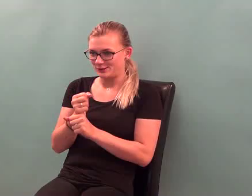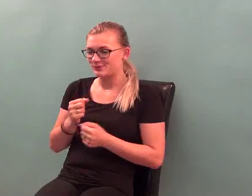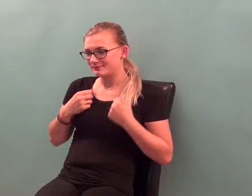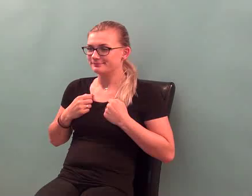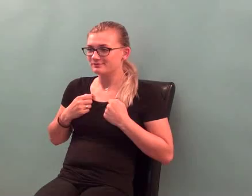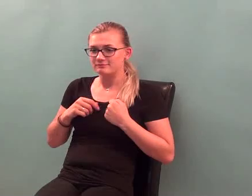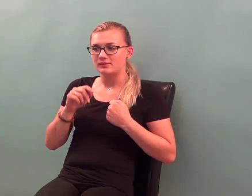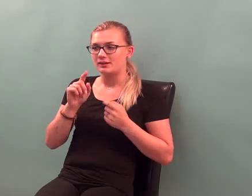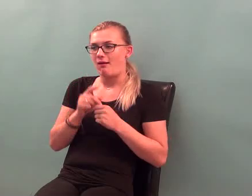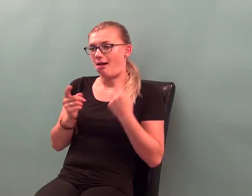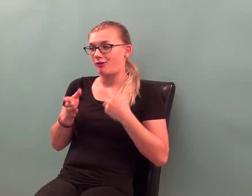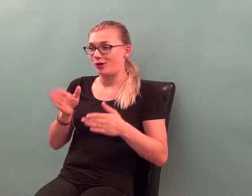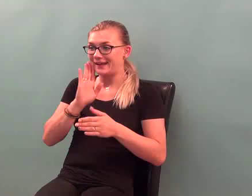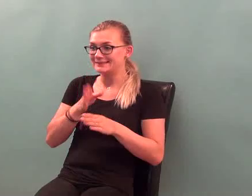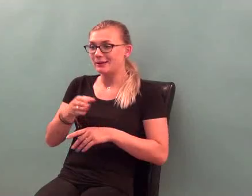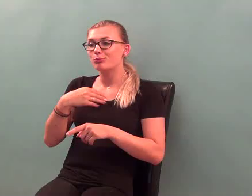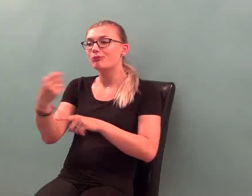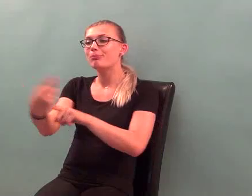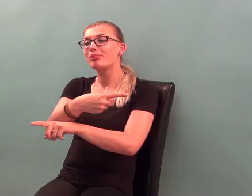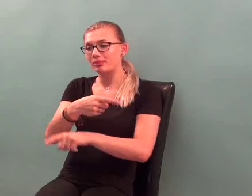Idzie tą samą ulicą, co wcześniej chłopak rzucił, widać, że udaje.